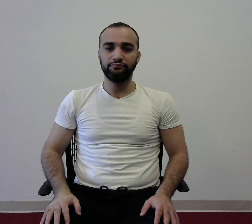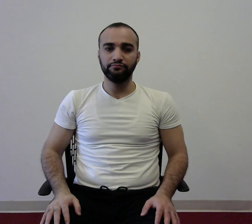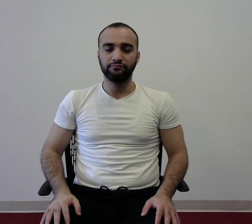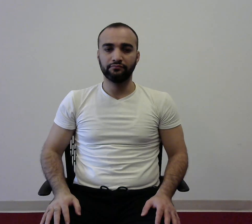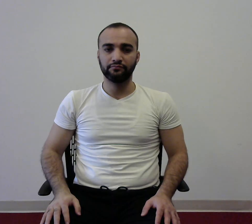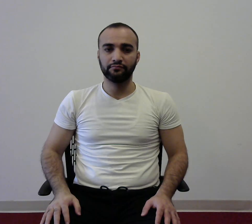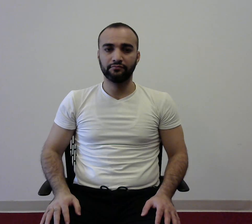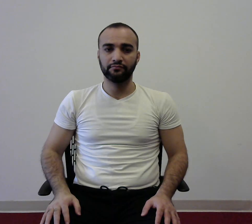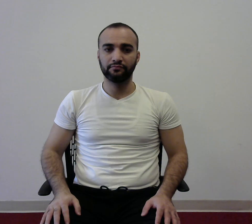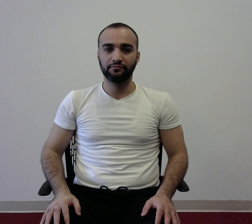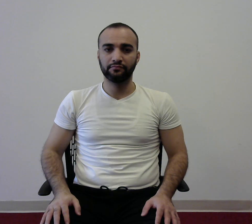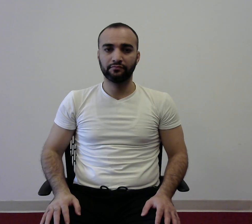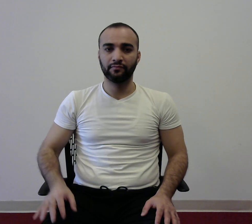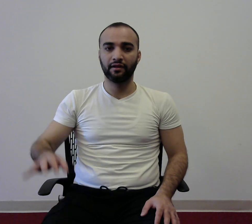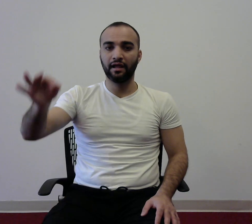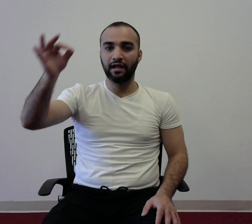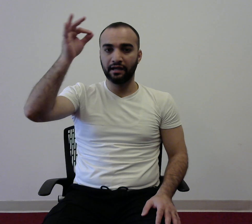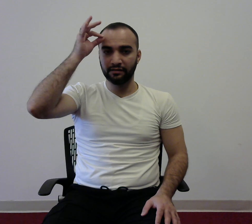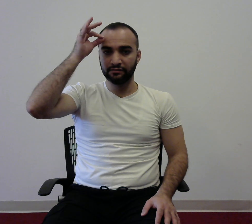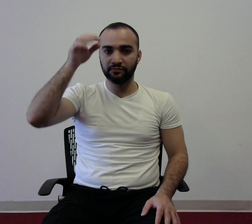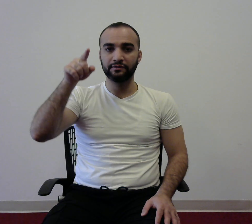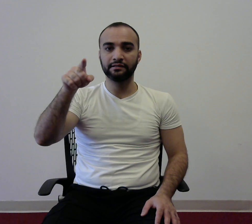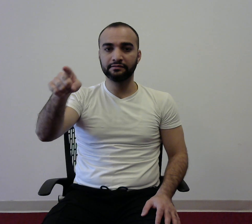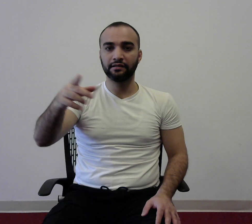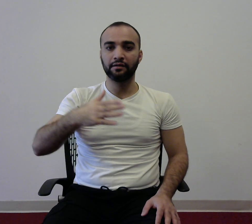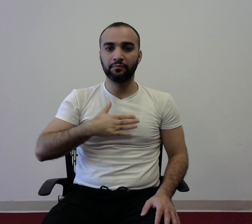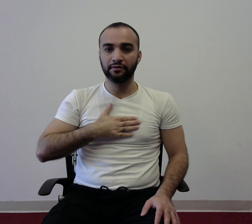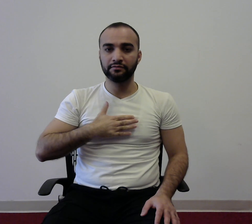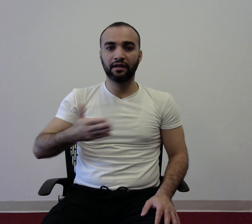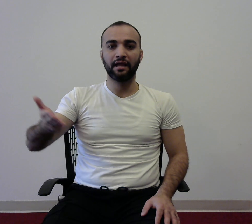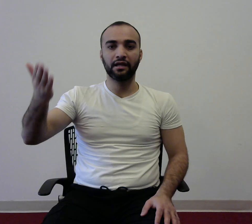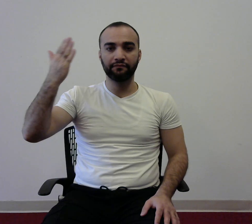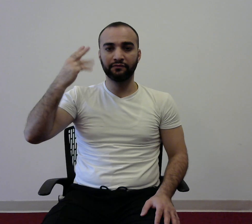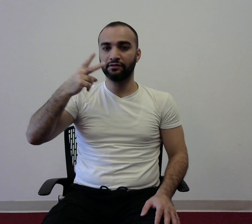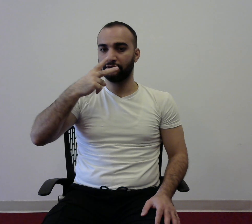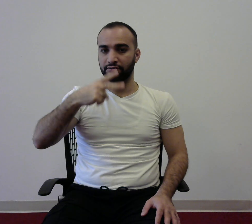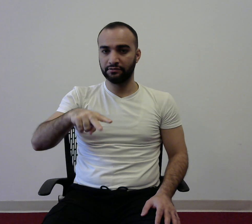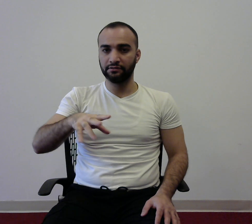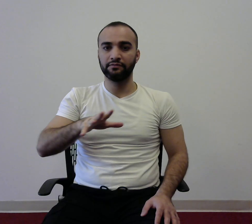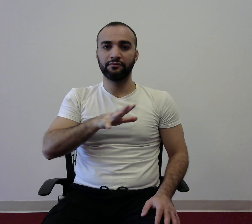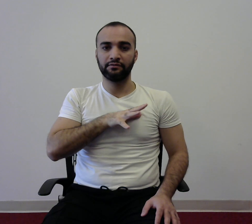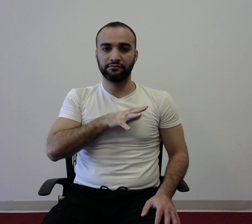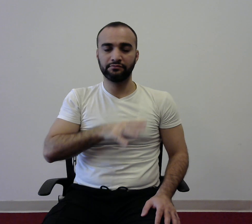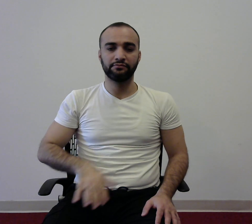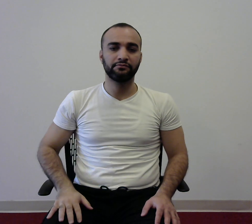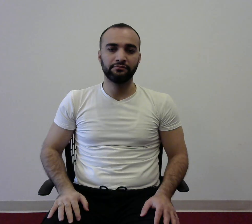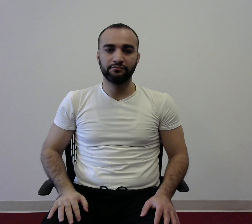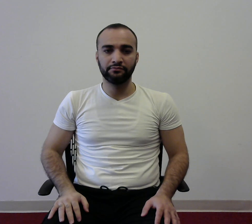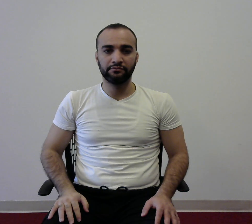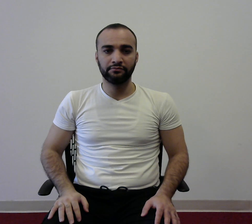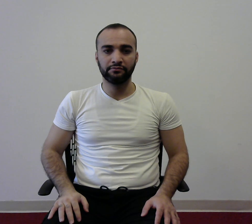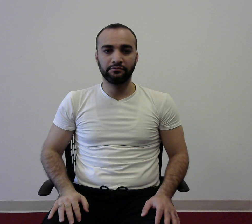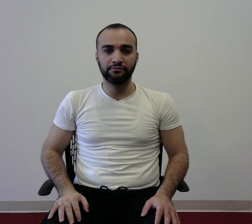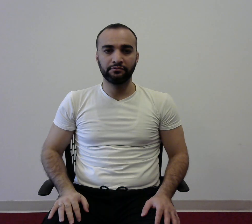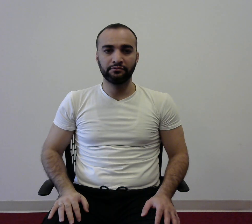Xatırladım, səni mən əvvəl də görmüşəm